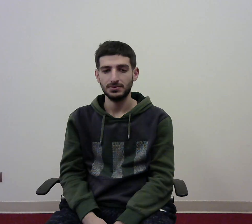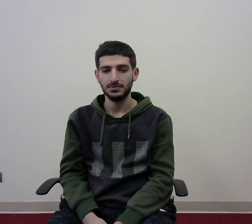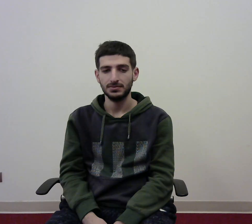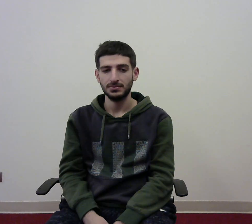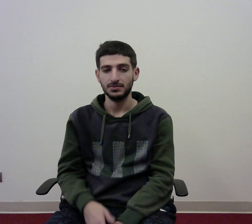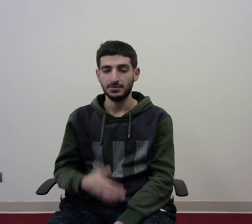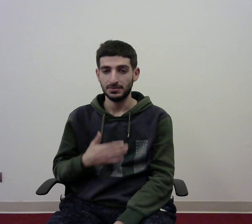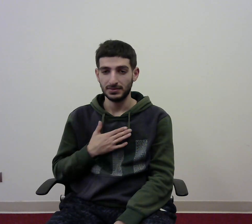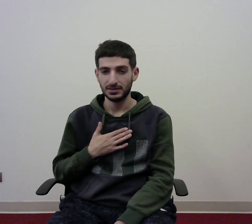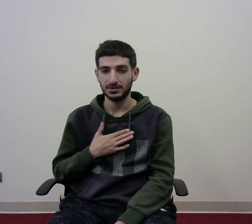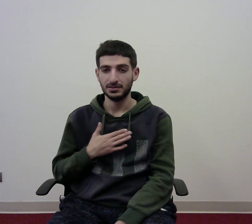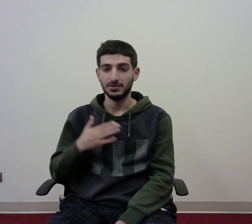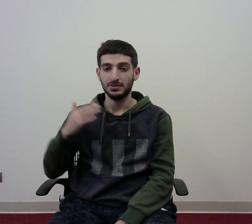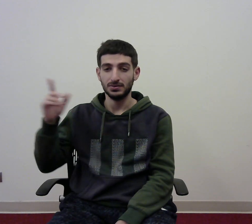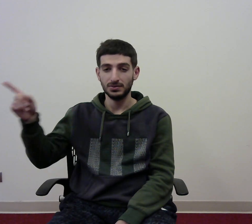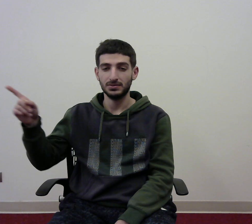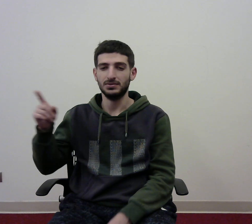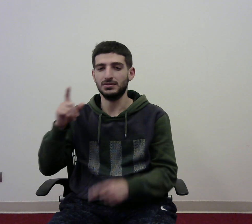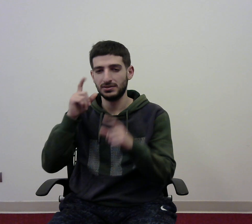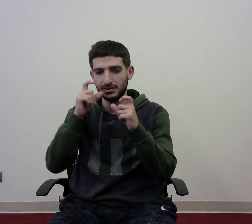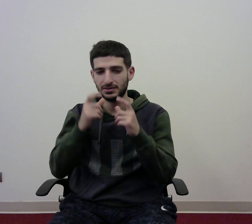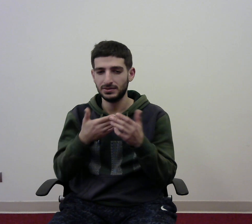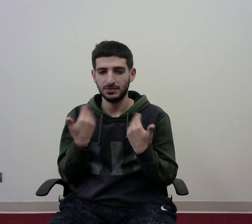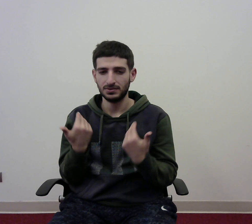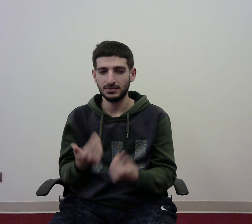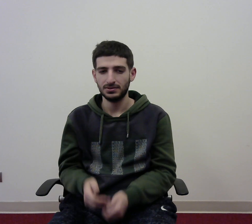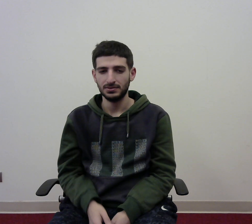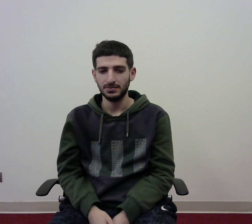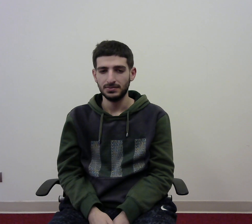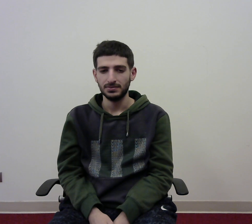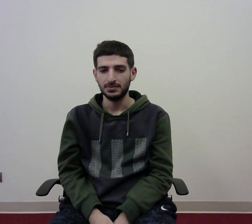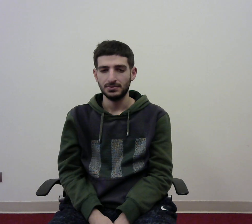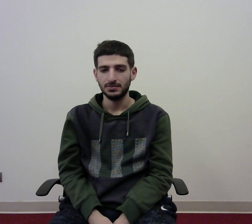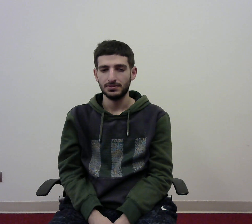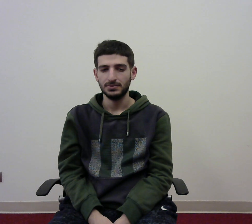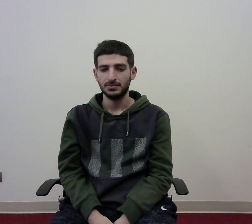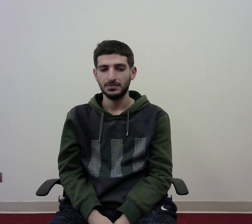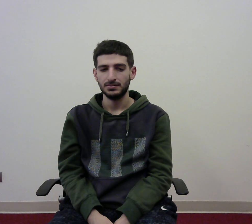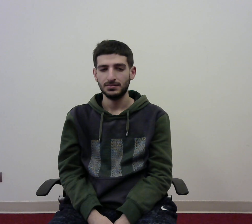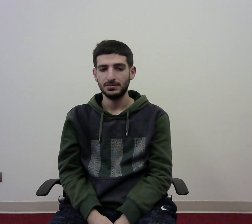Məndə onun şəkli yoxdur